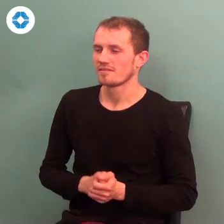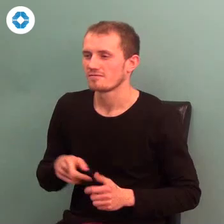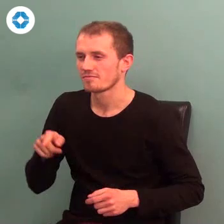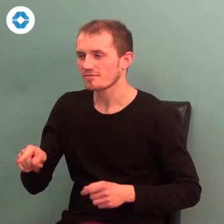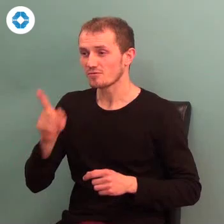Chłopak.